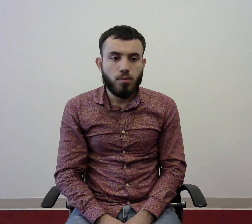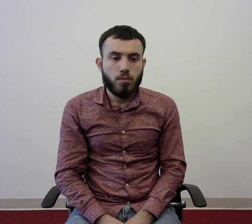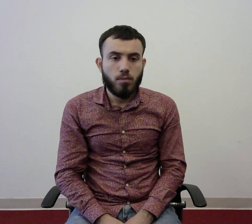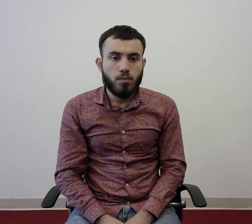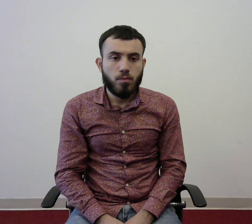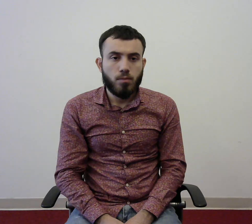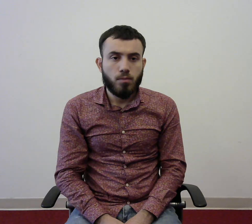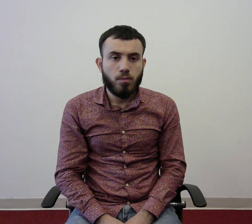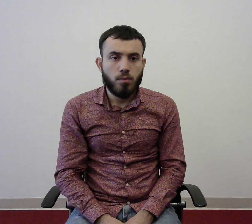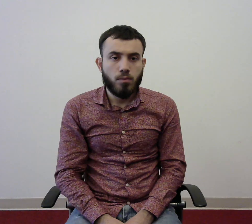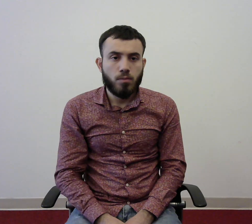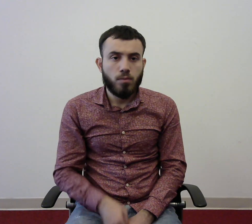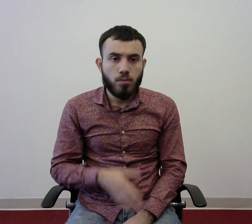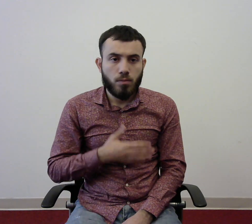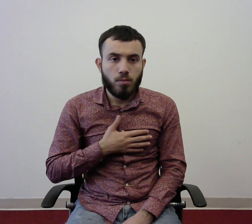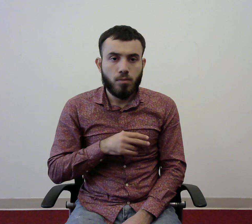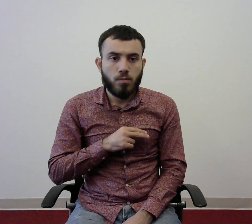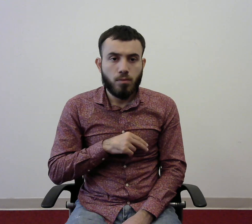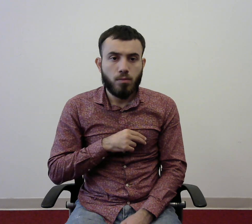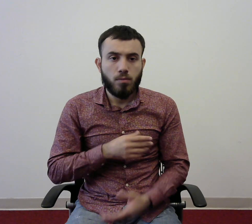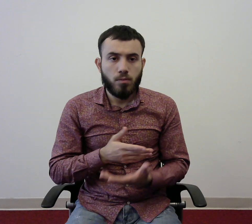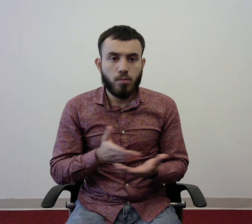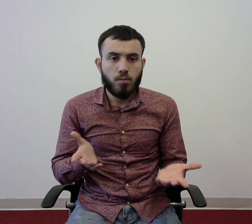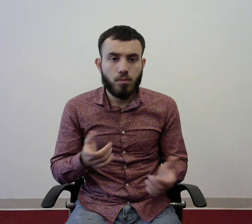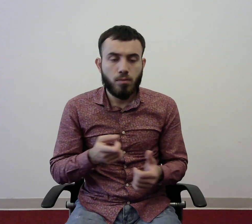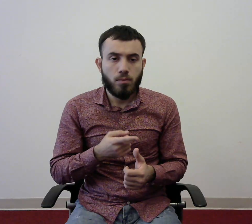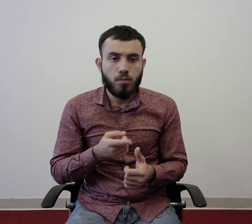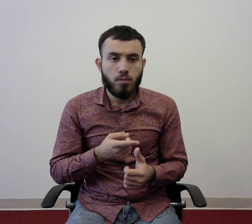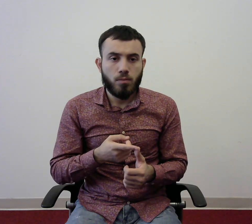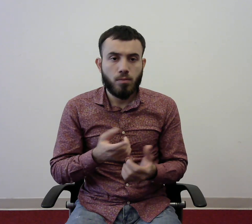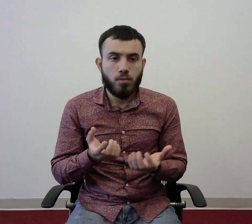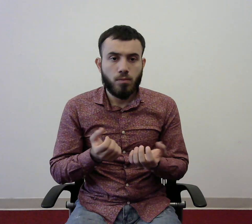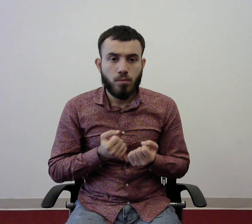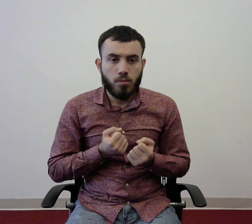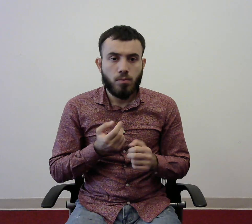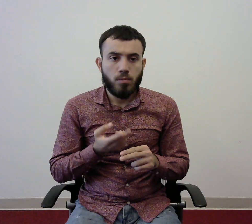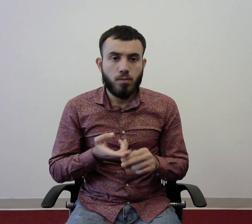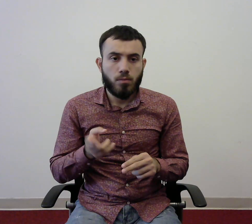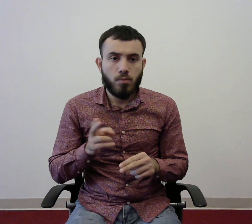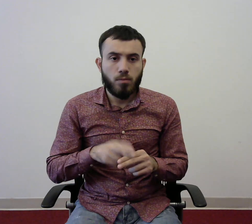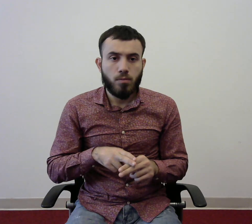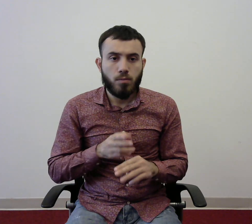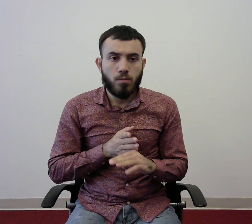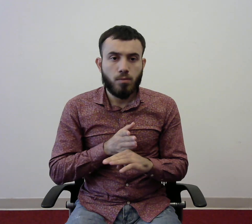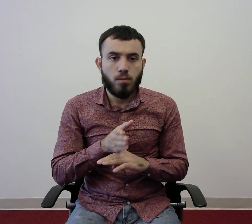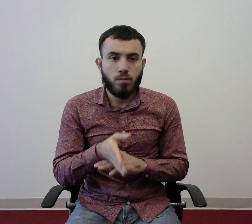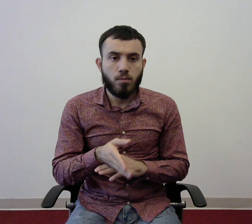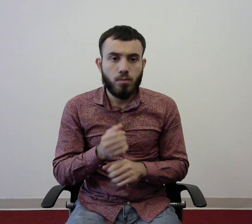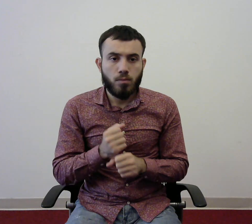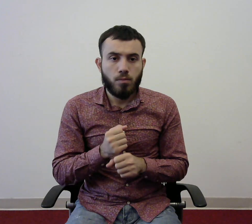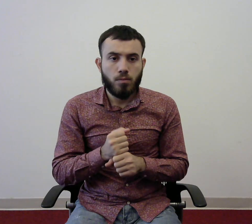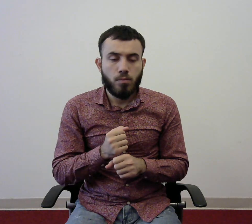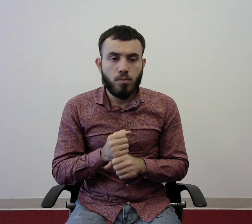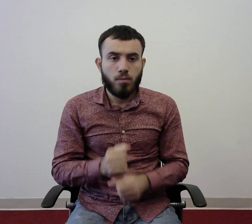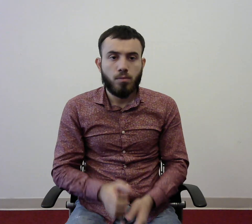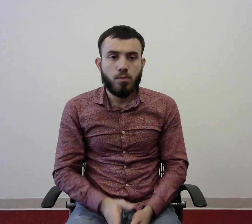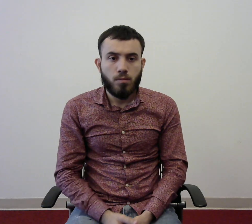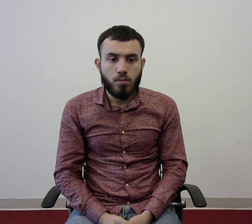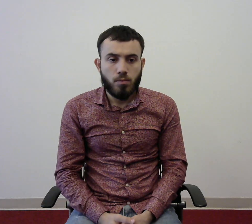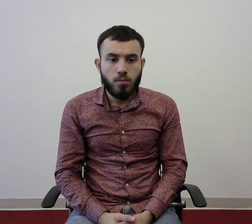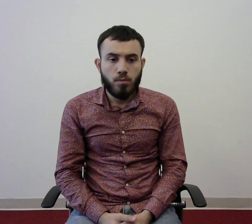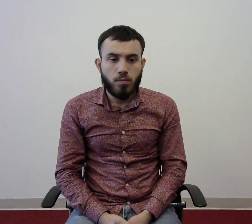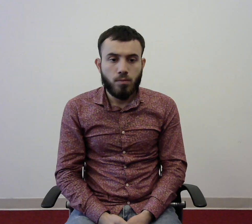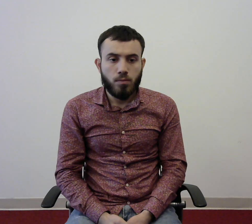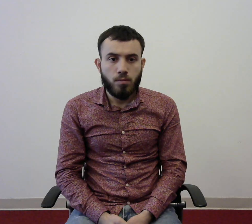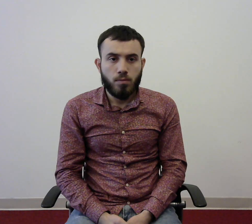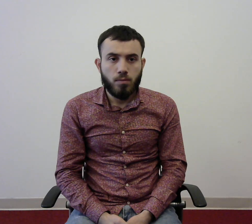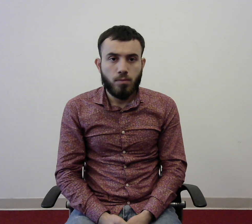Mən işsiz adı almaq üçün müraciət edirəm